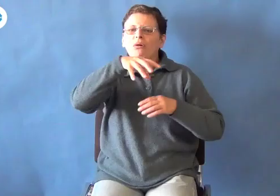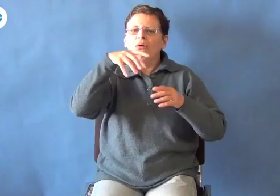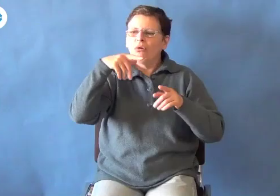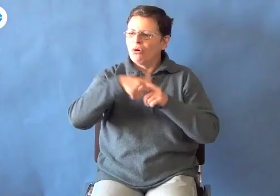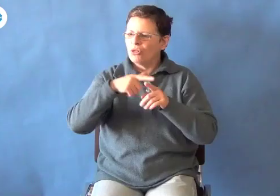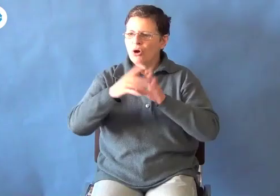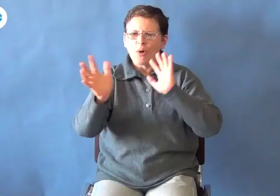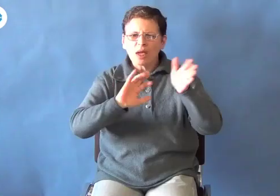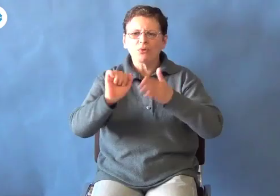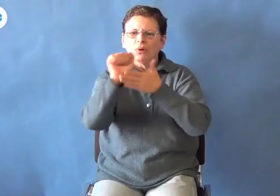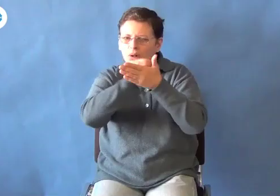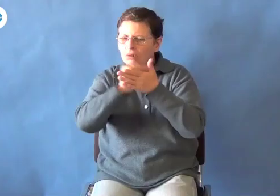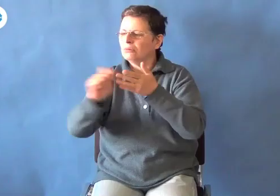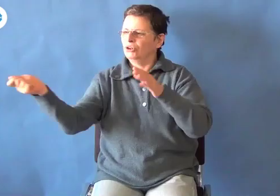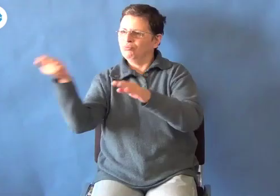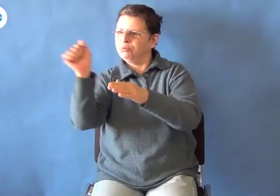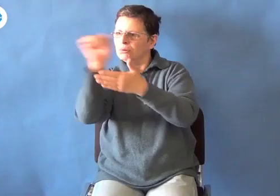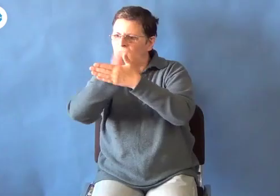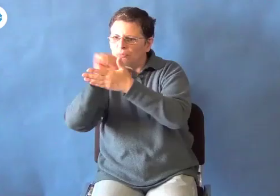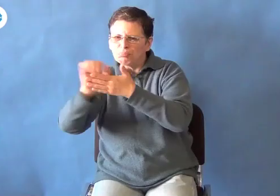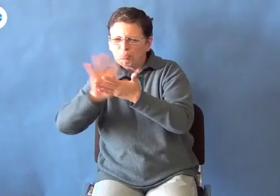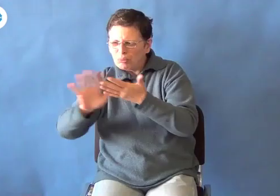Ludzie opiekujący się końmi myją je, polewają wodą.